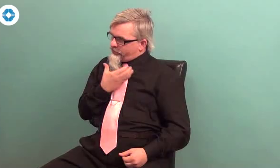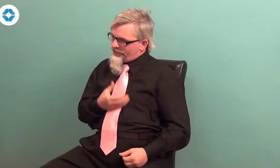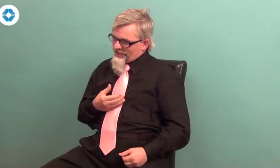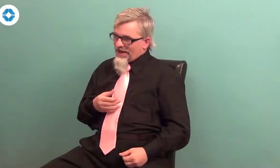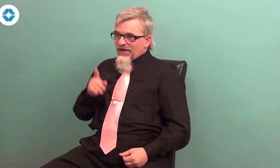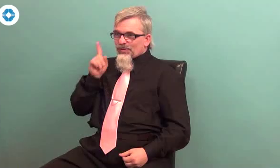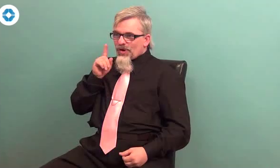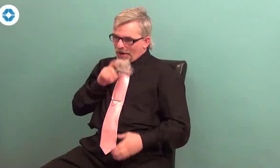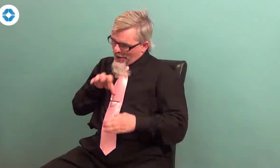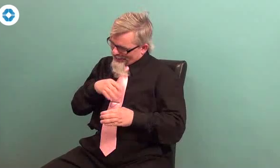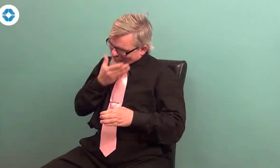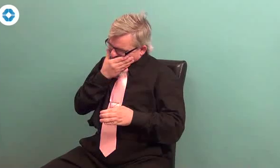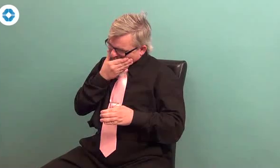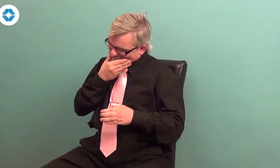Chłopiec przygląda się jej z góry, jaka jest śliczna.